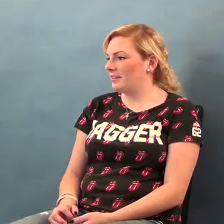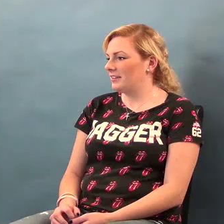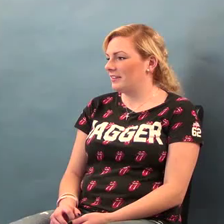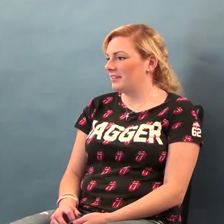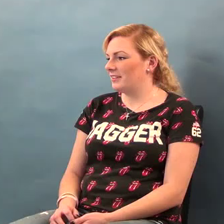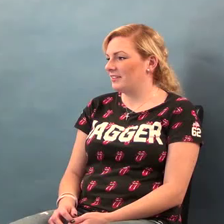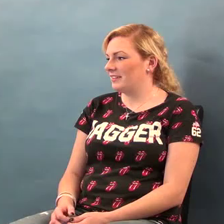A ty nie.